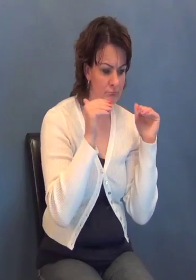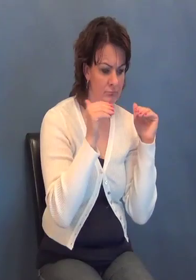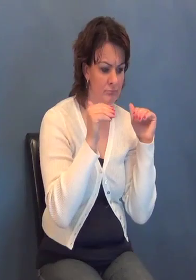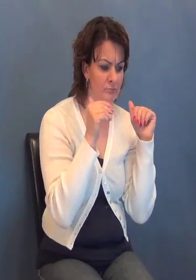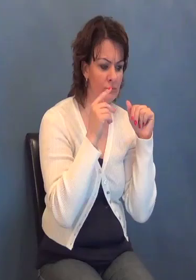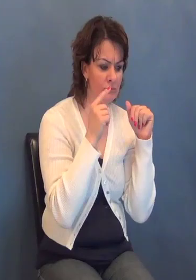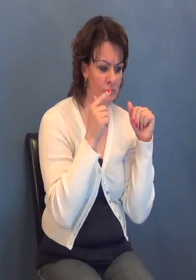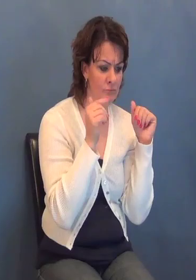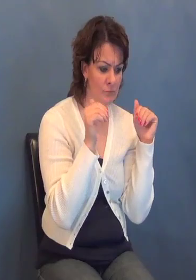Mogę o czwartej trzydzieści.